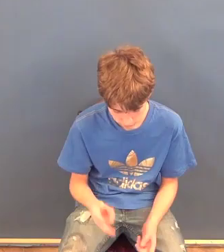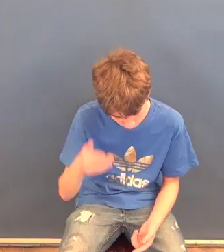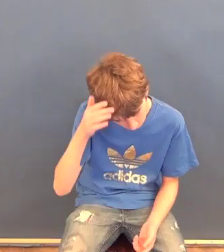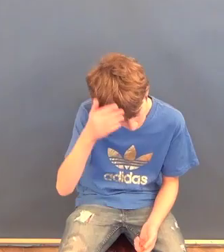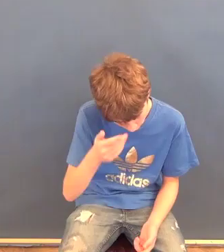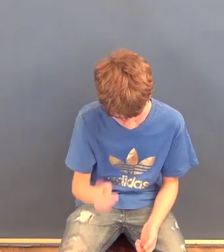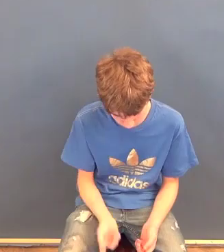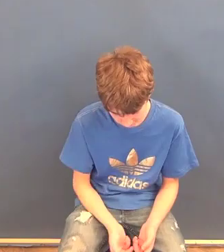Trzeba założyć kask.